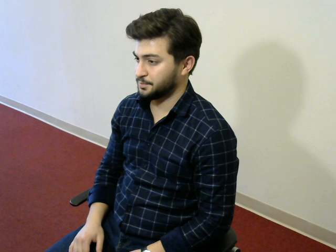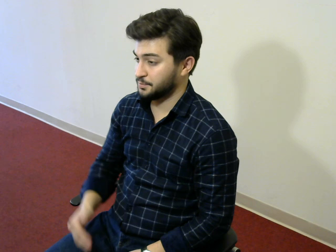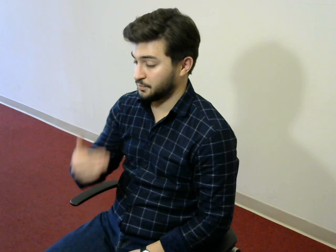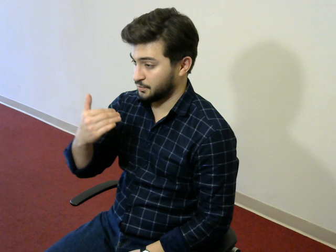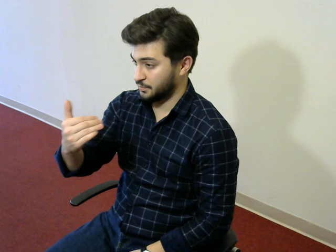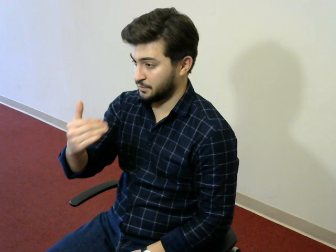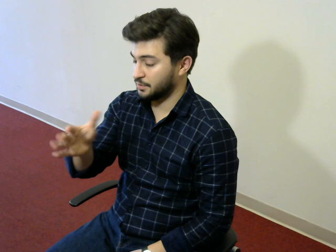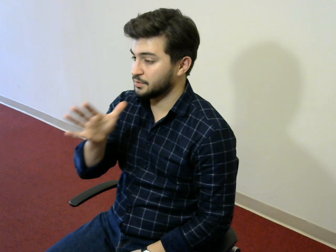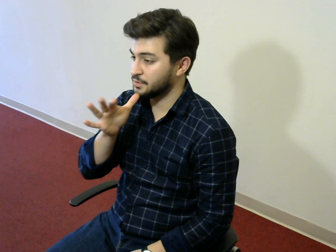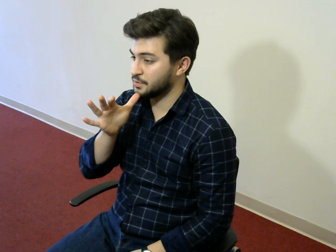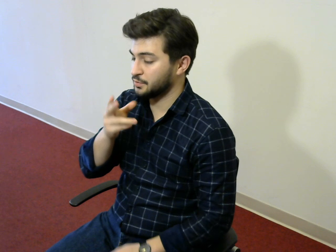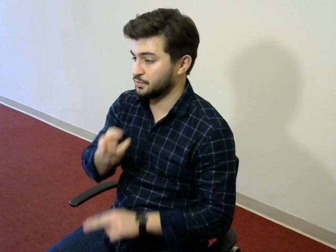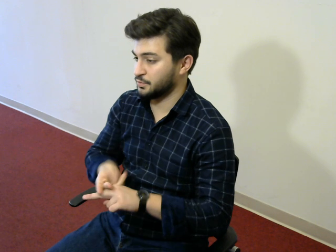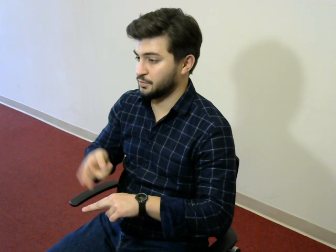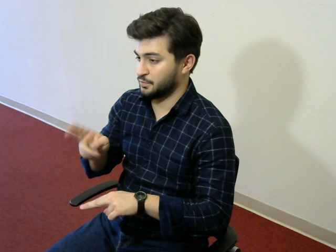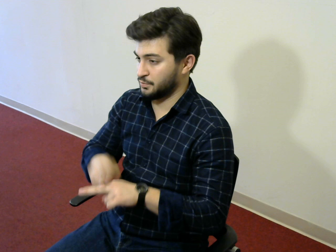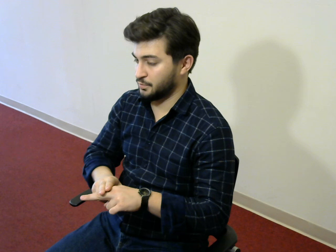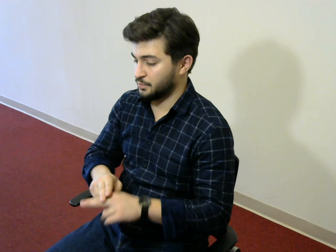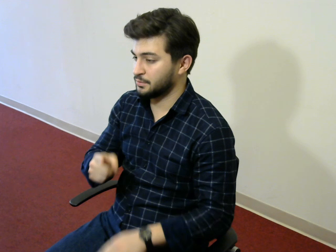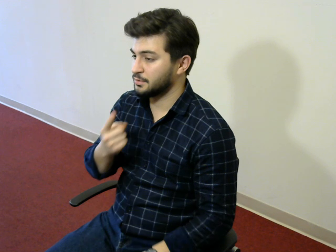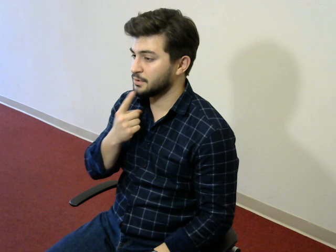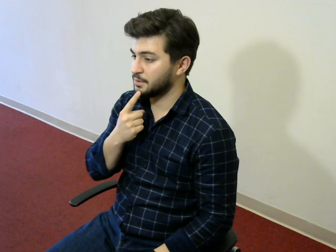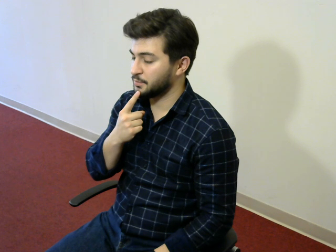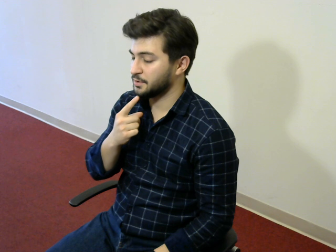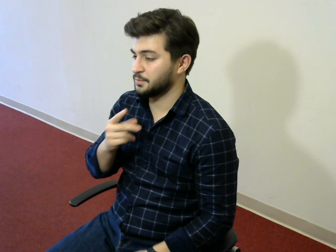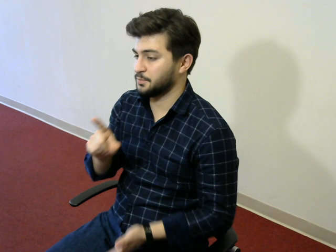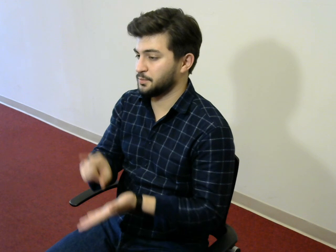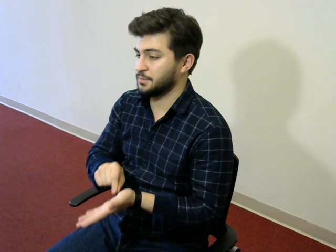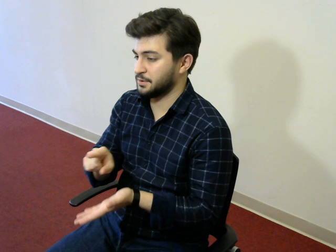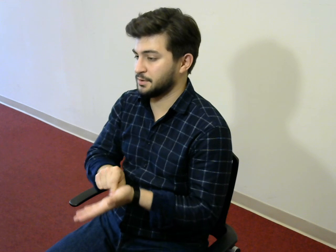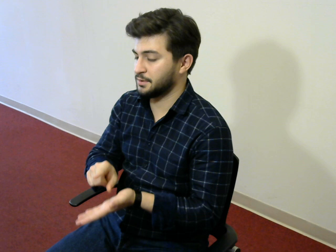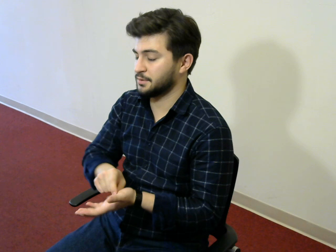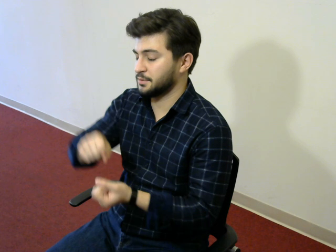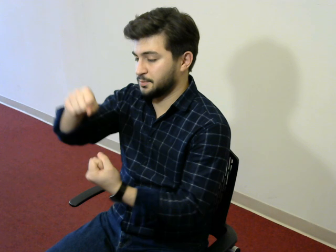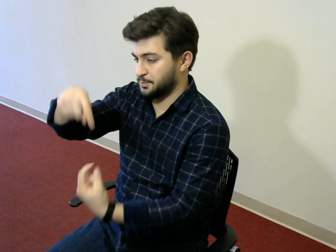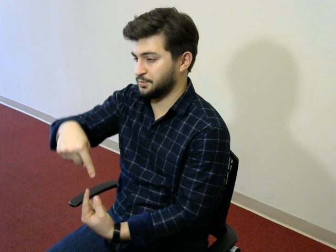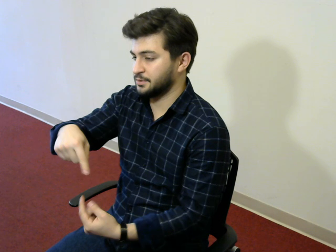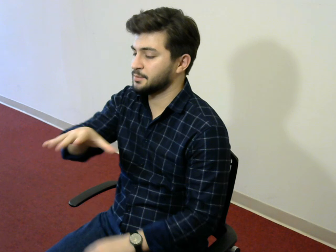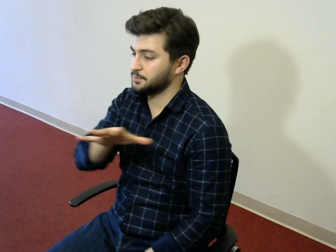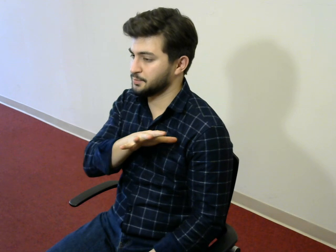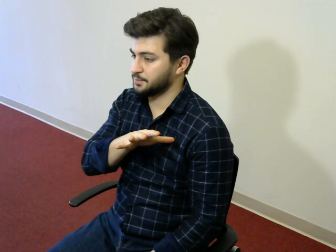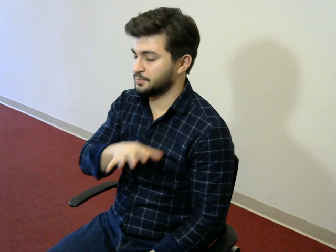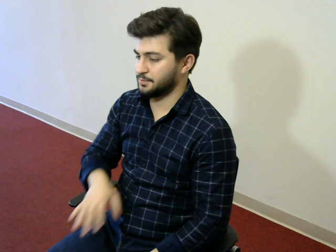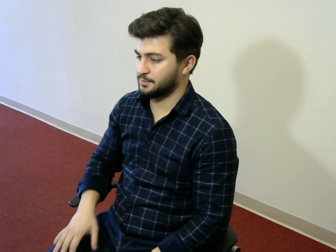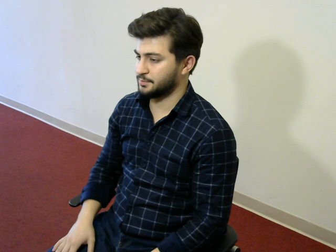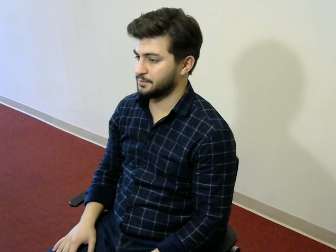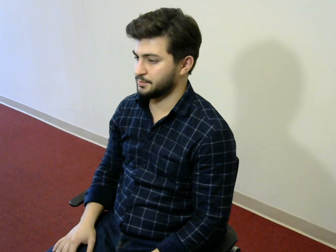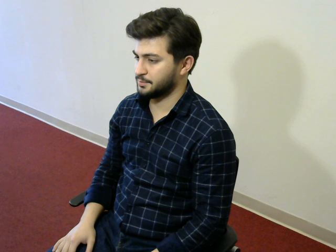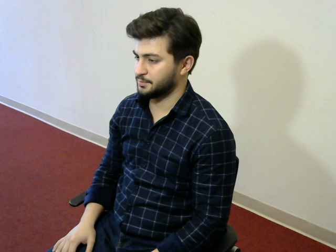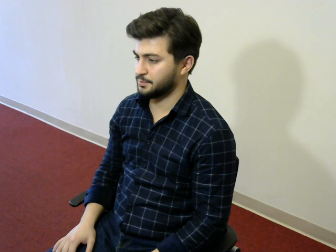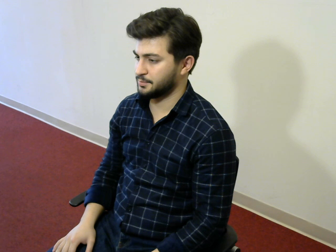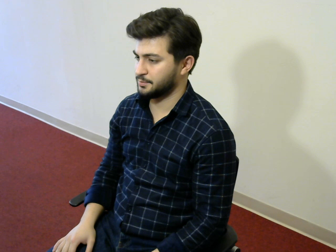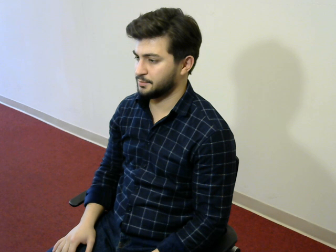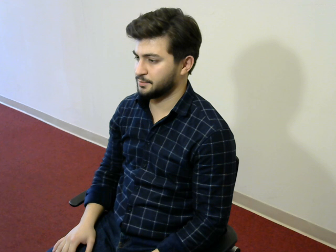Sizə yaşa görə əmək pensiyası təyin olunub